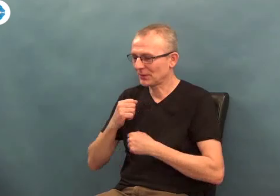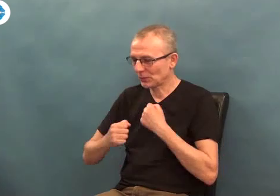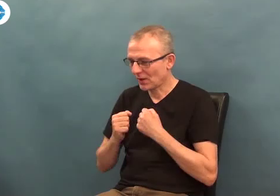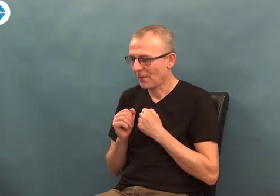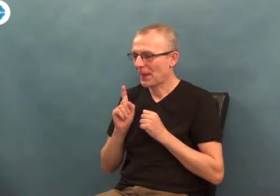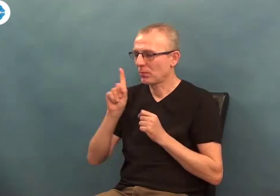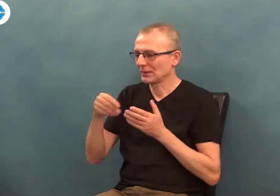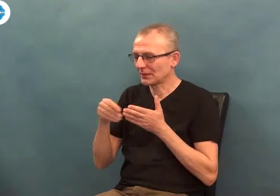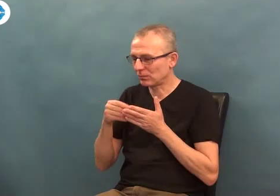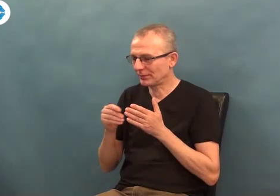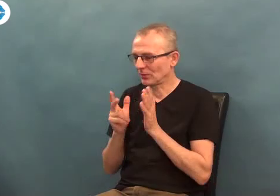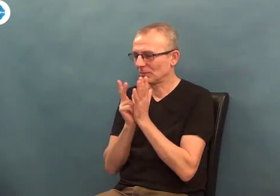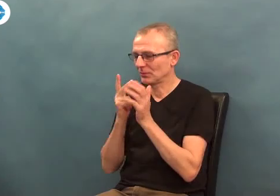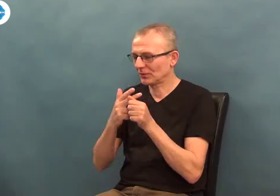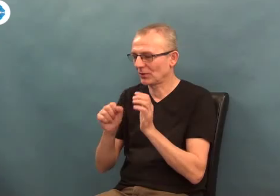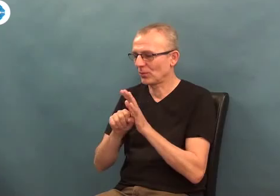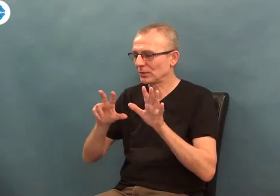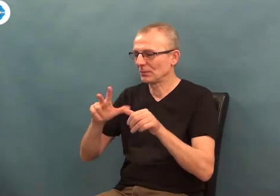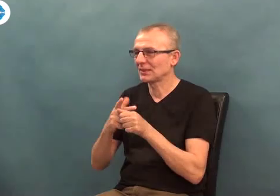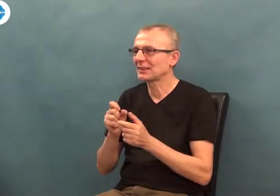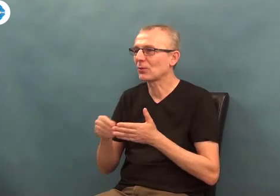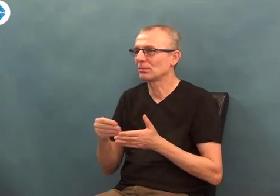Później idę na zakupy, od osiemnastej trzydzieści do ósmej trzydzieści.